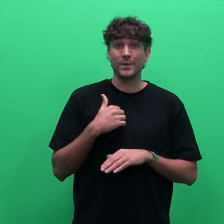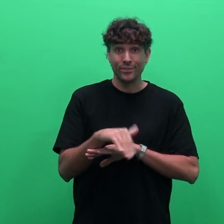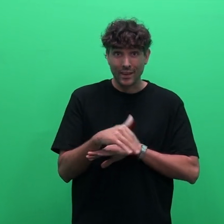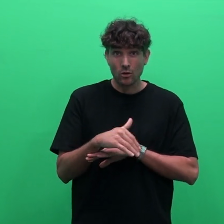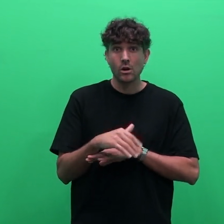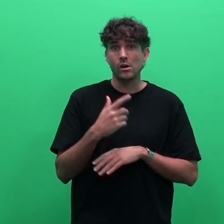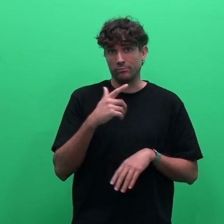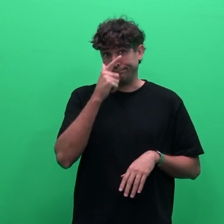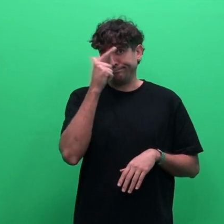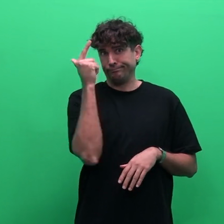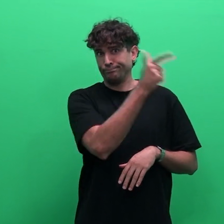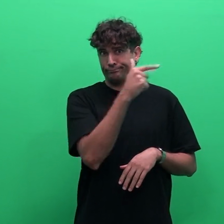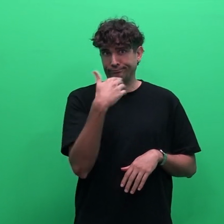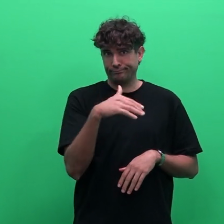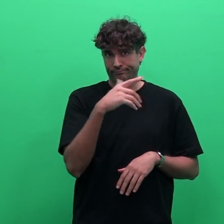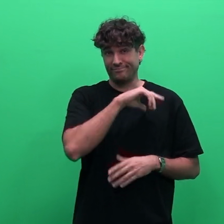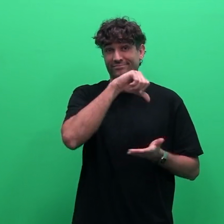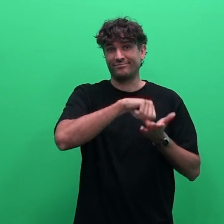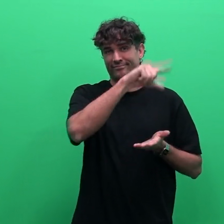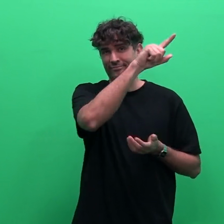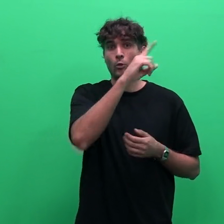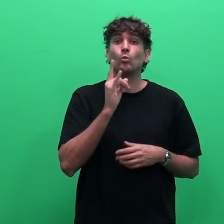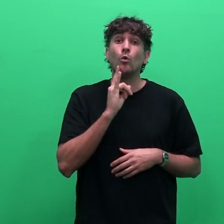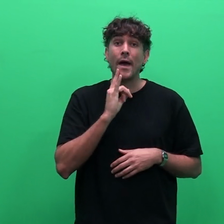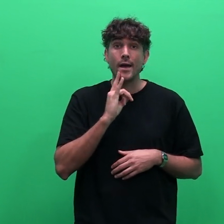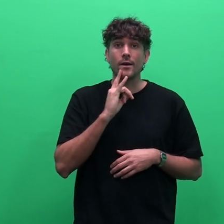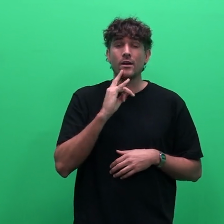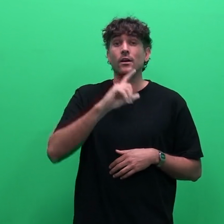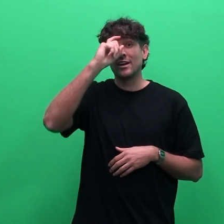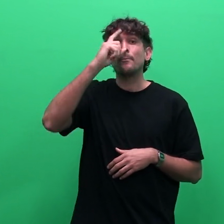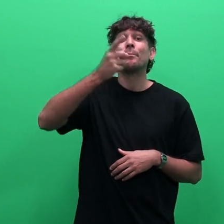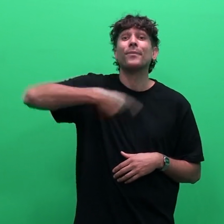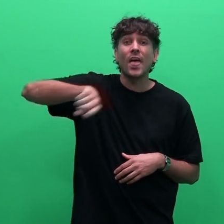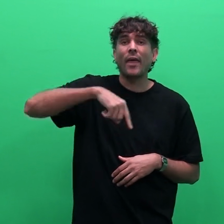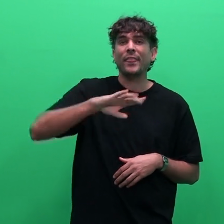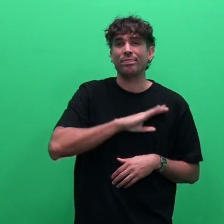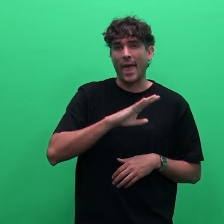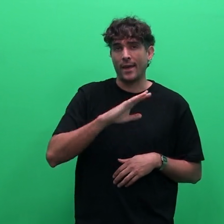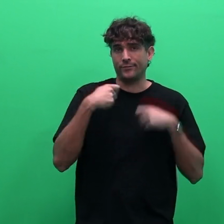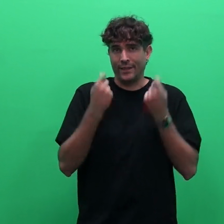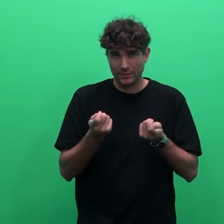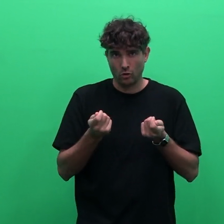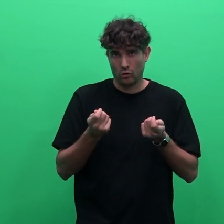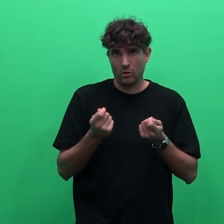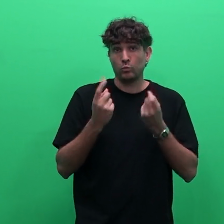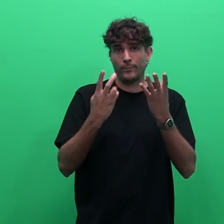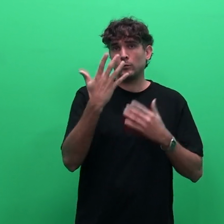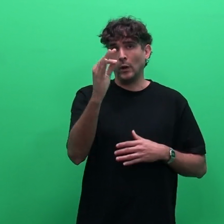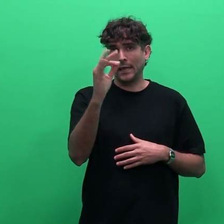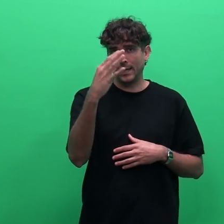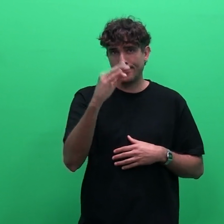La meva adreça? És força lluny, a Rubí, la plaça Francesc número cinquanta.